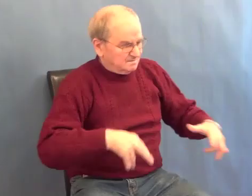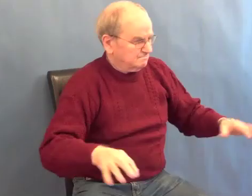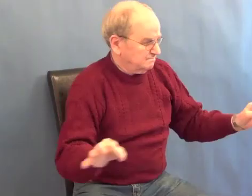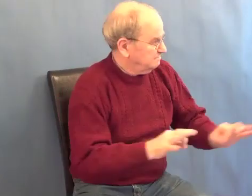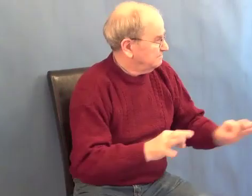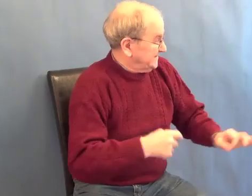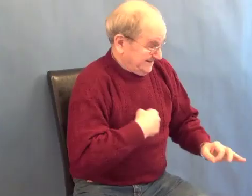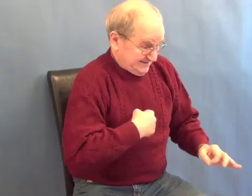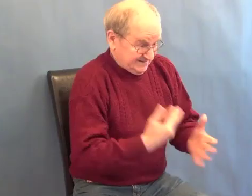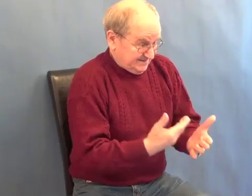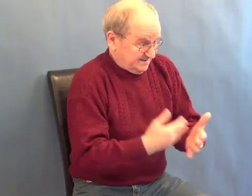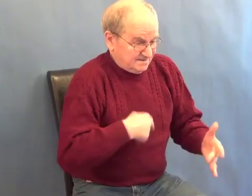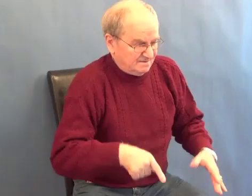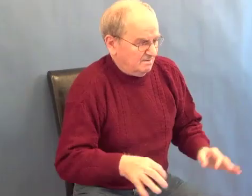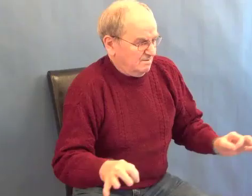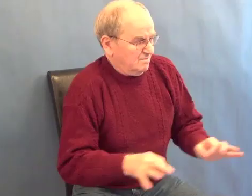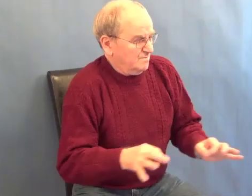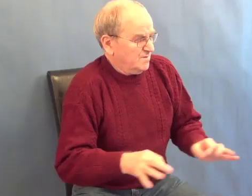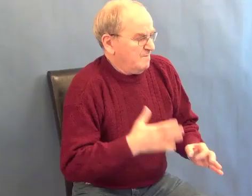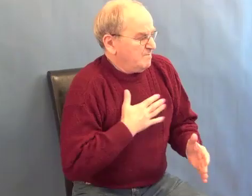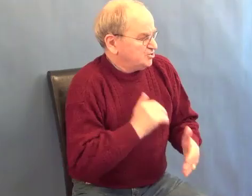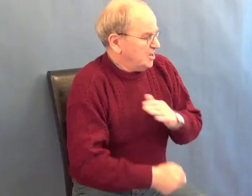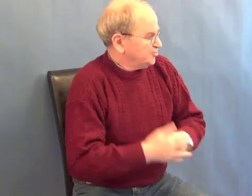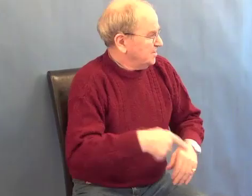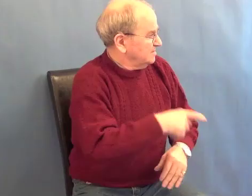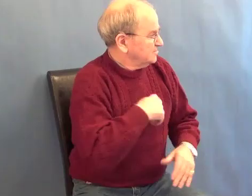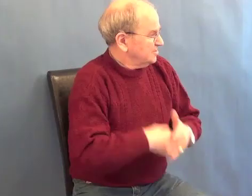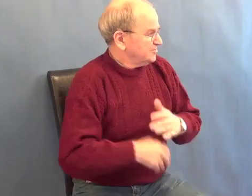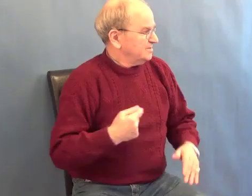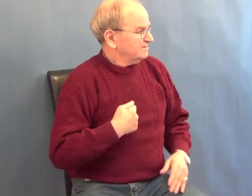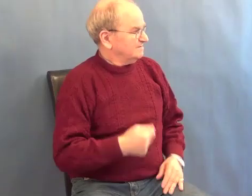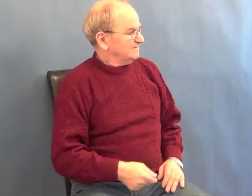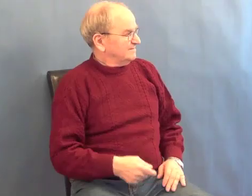Widziałem to na własne oczy i to było okropne, miałem szczęście i reszta rodziny też.